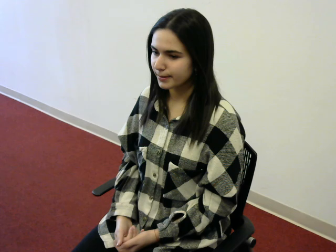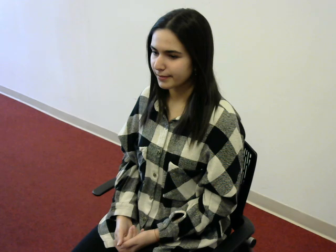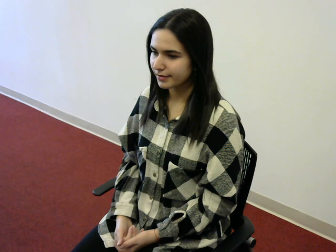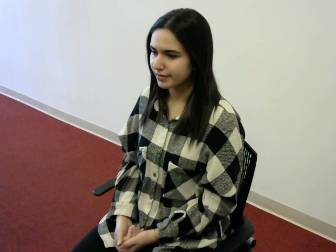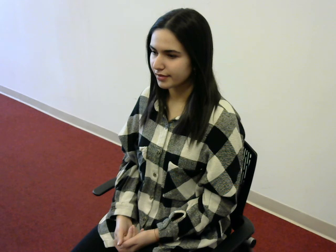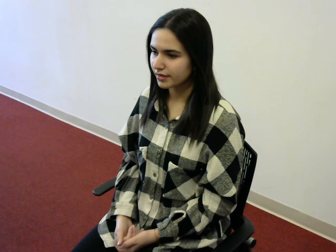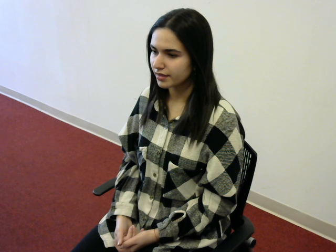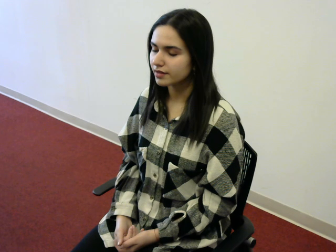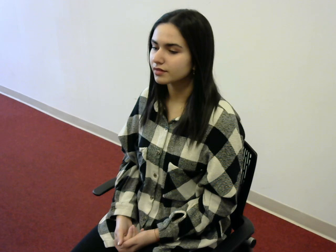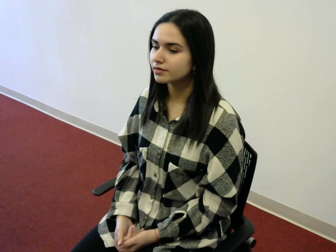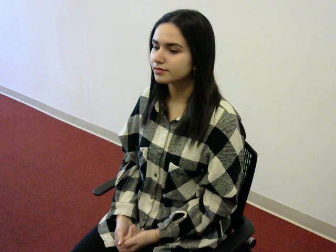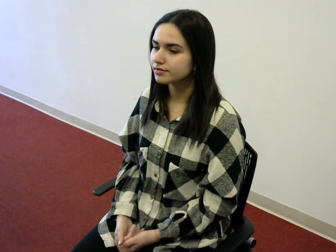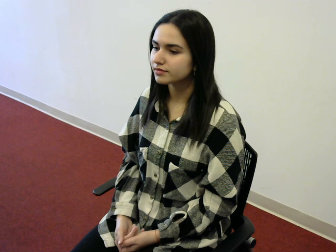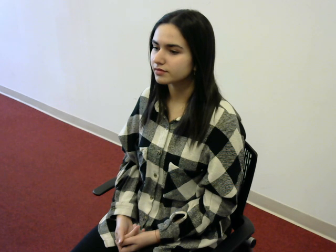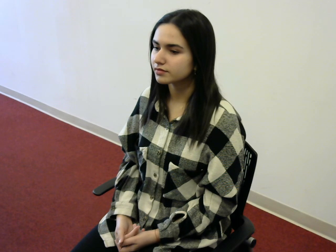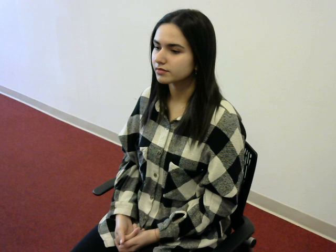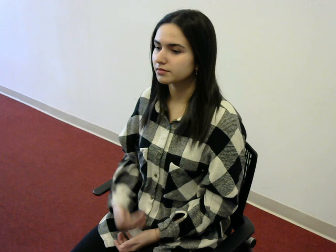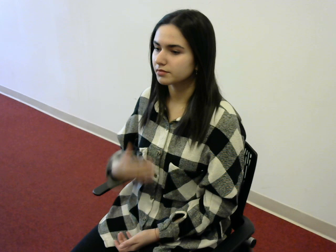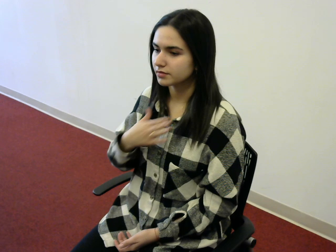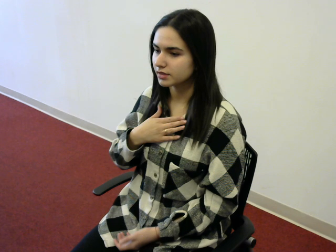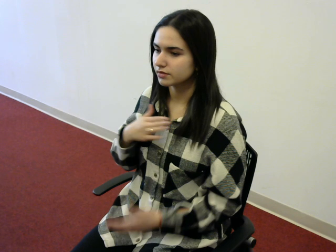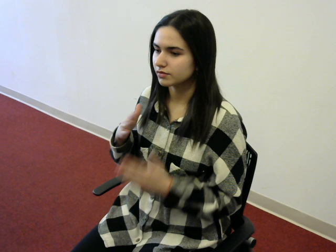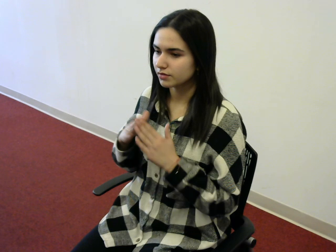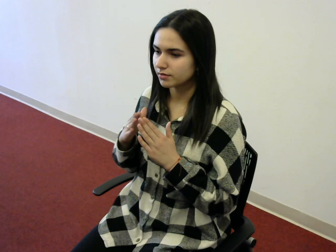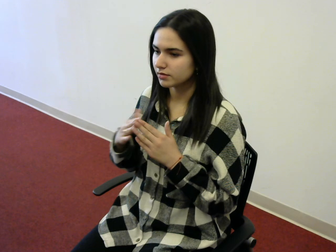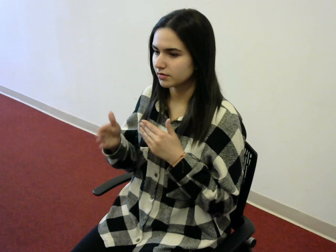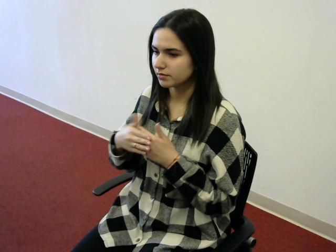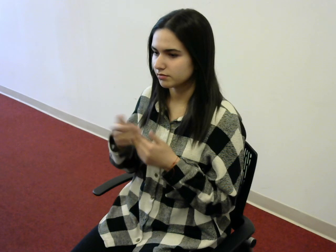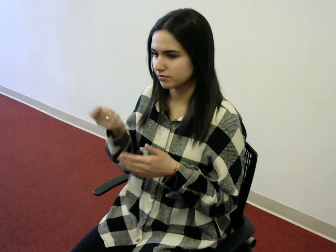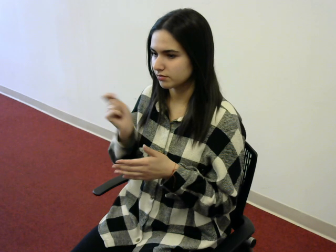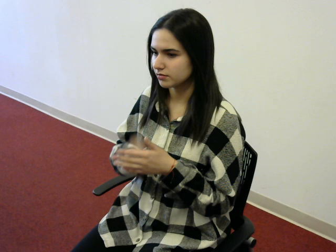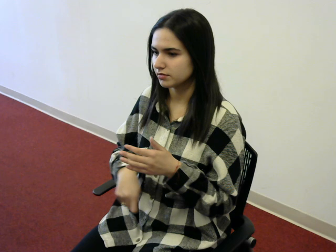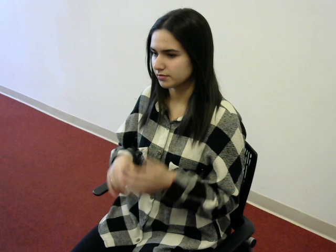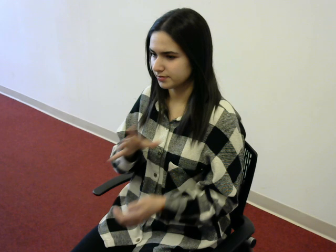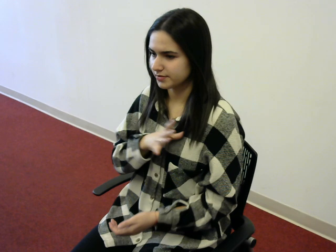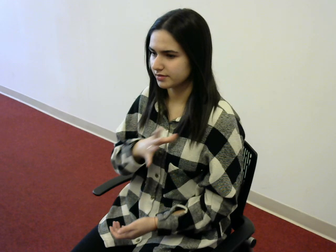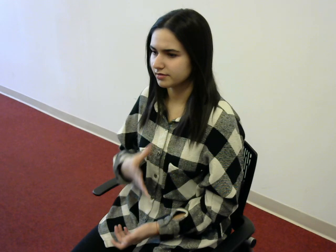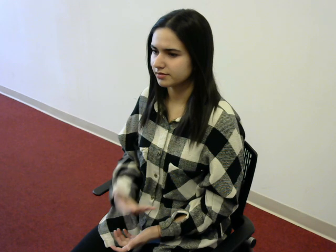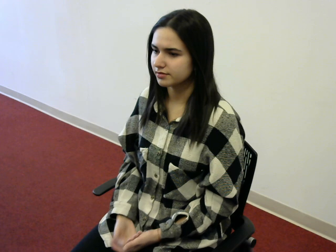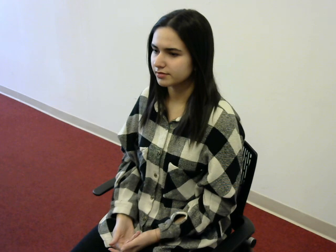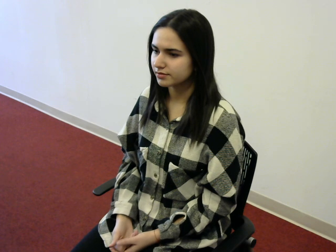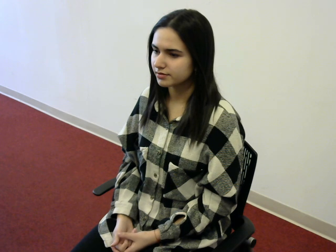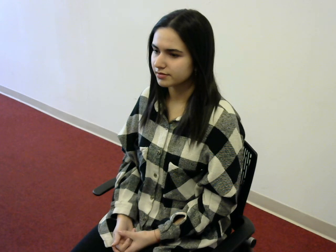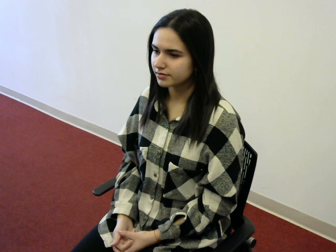Mən evin qapısını bağlamışam